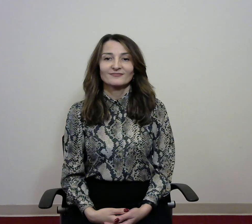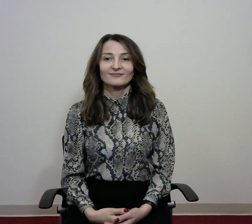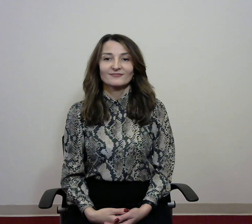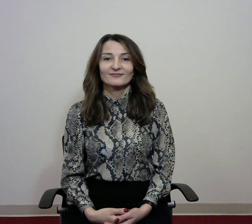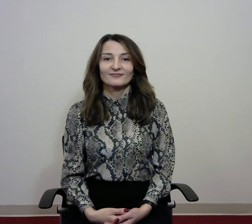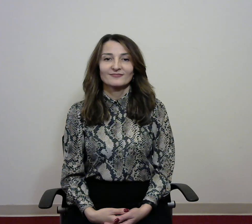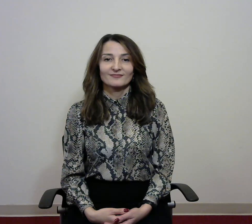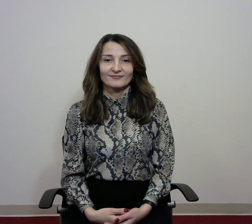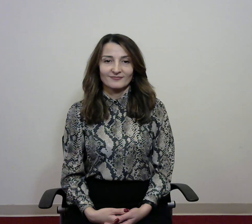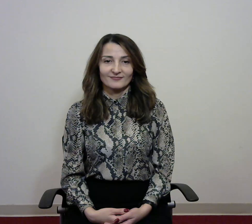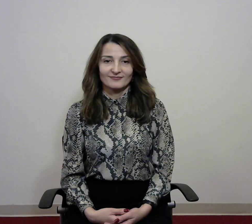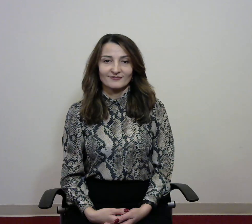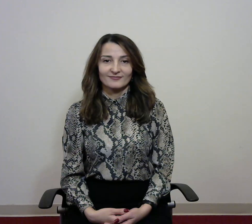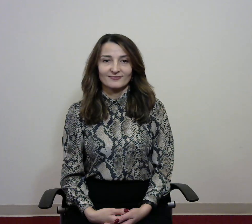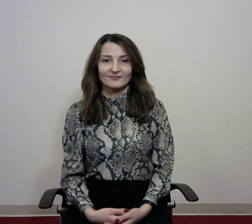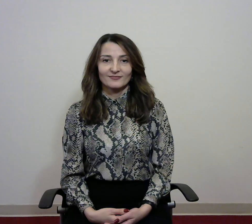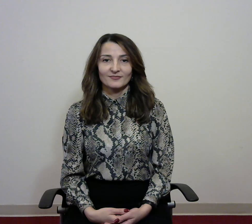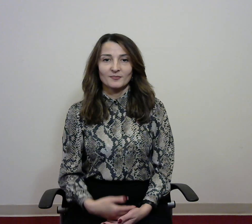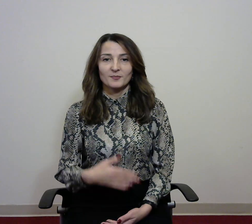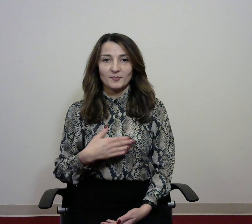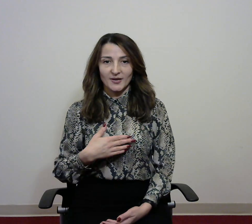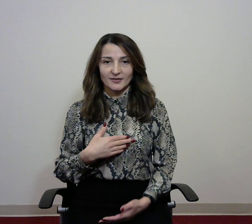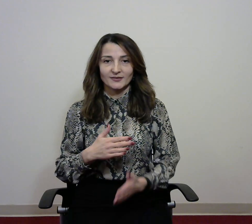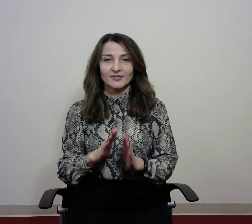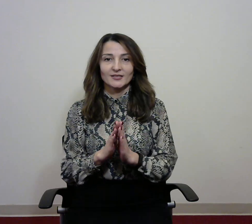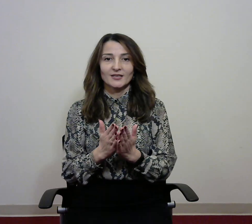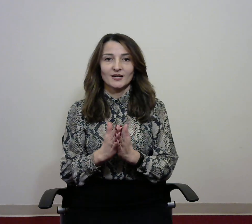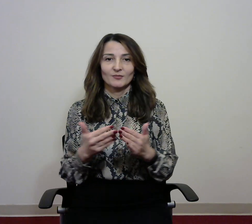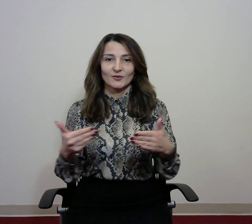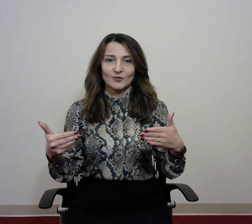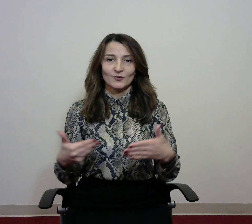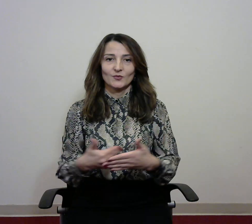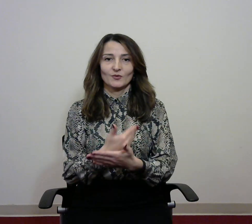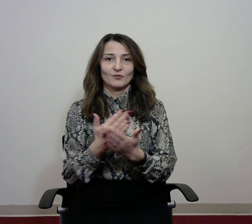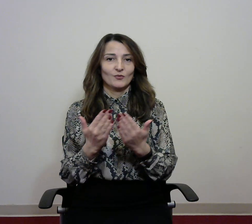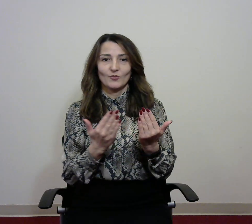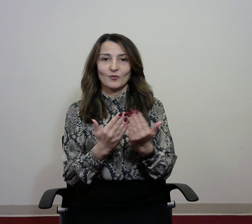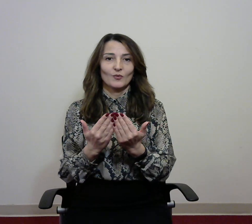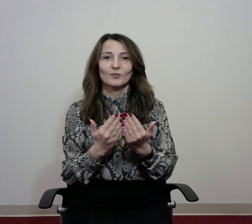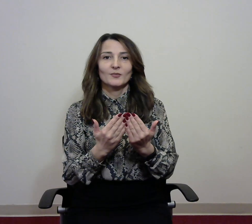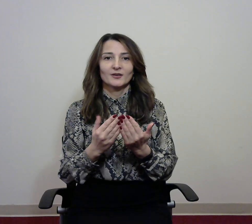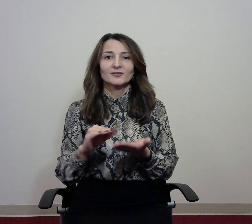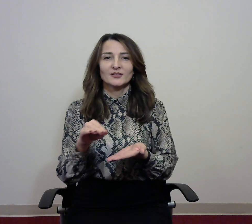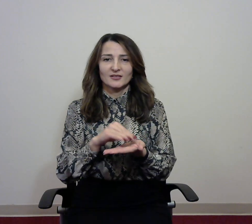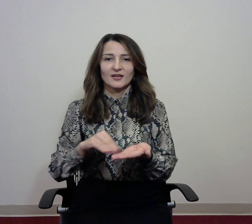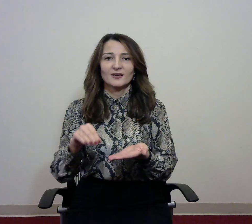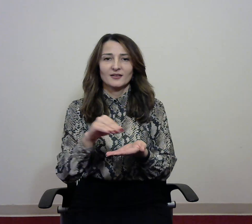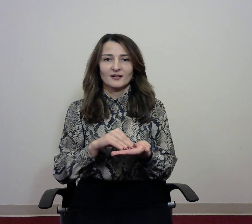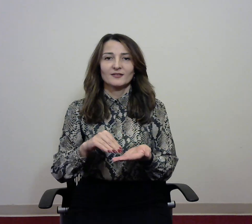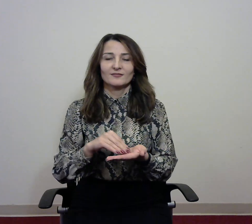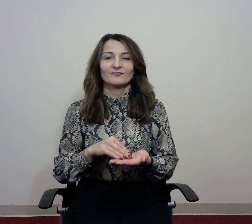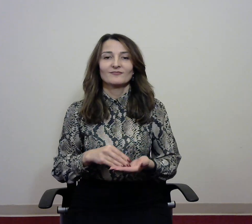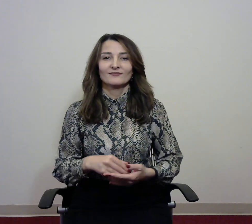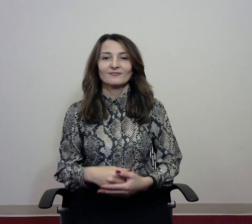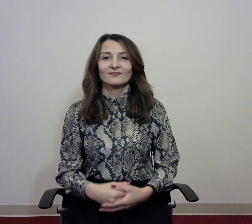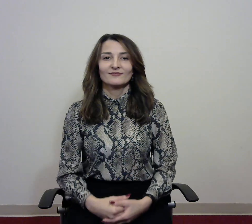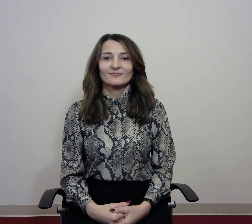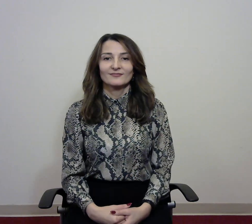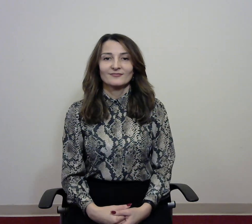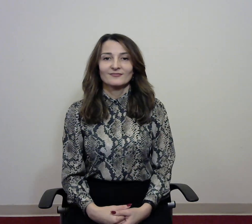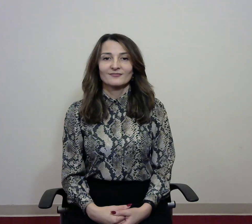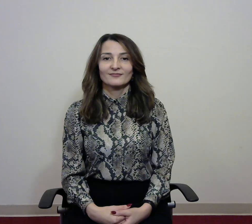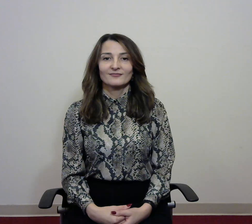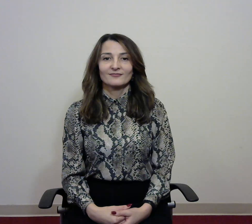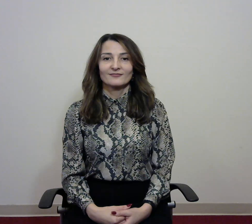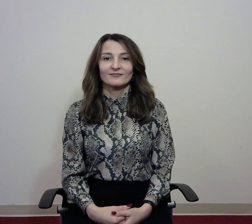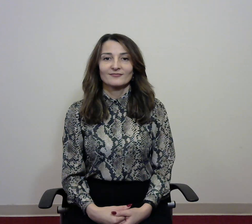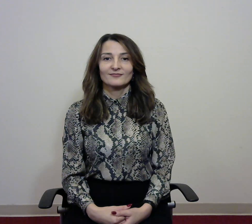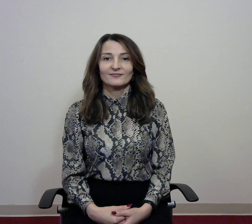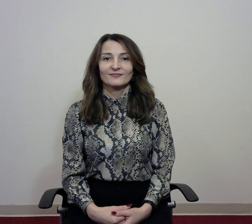Mən kitabı yenidən oxuyub, təkrarlamalıyam